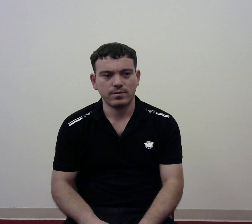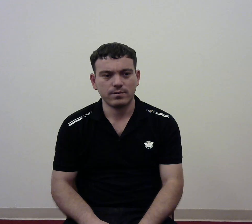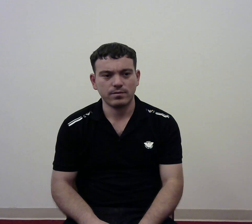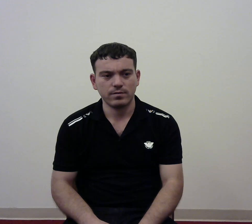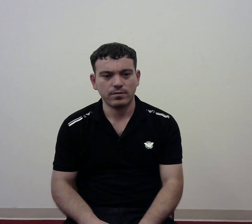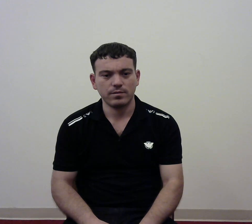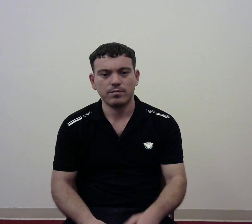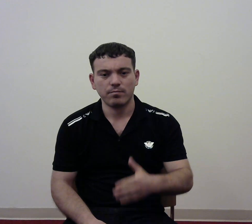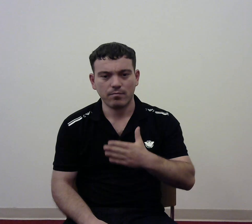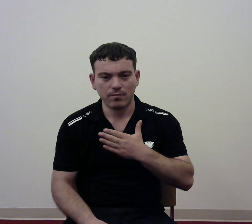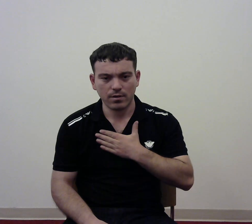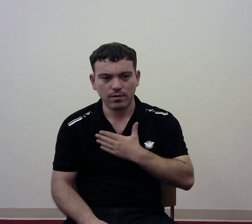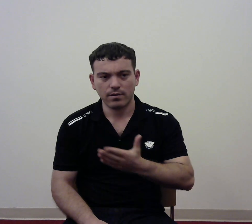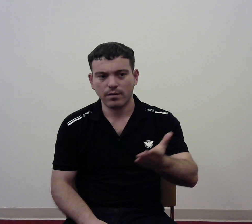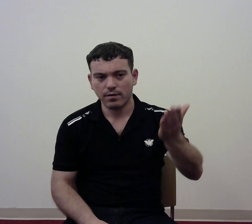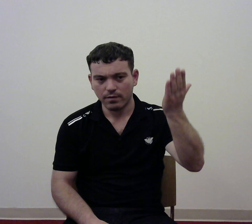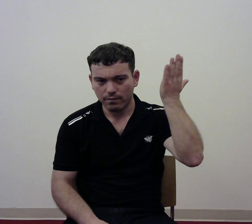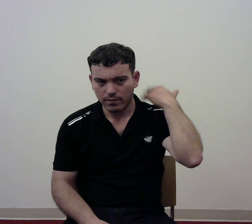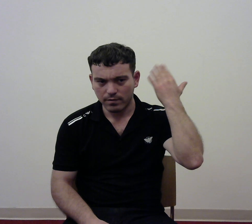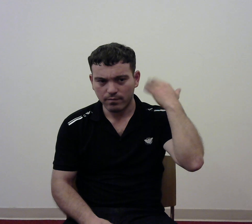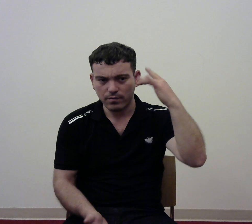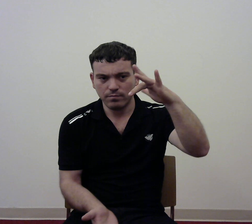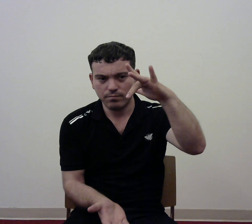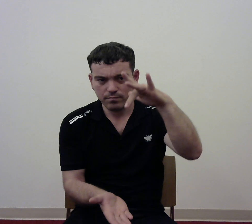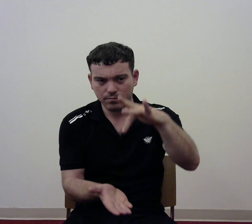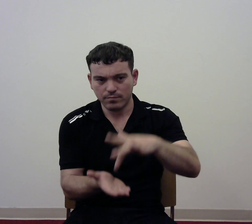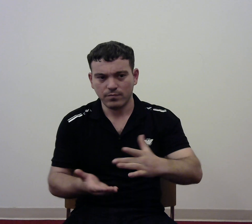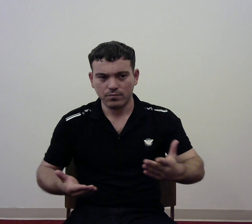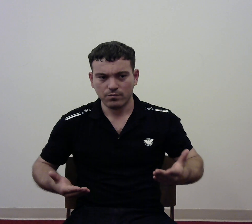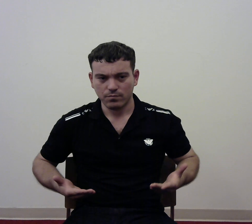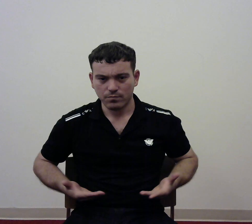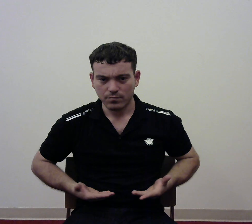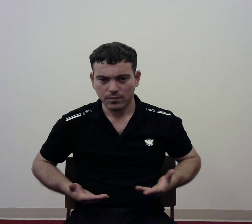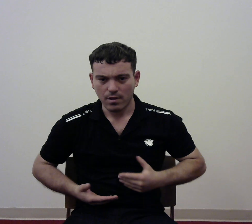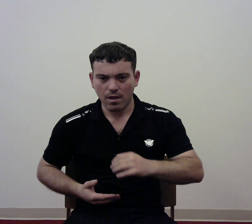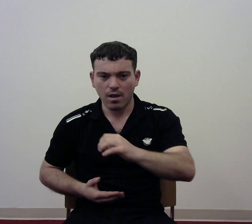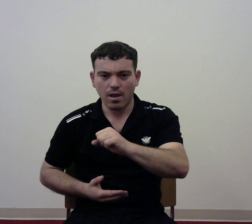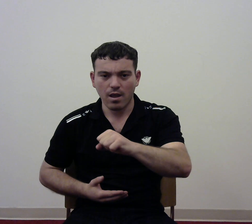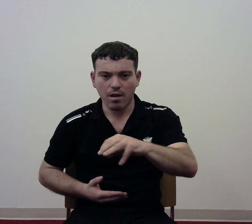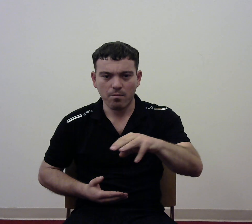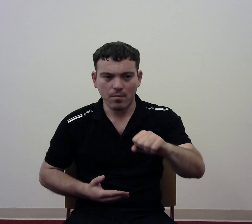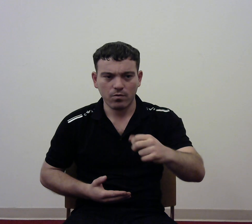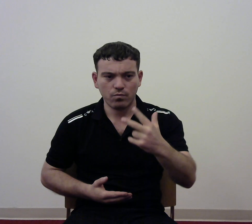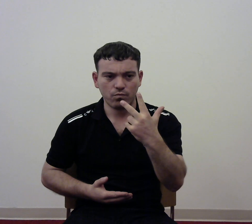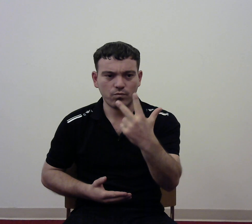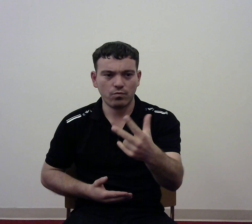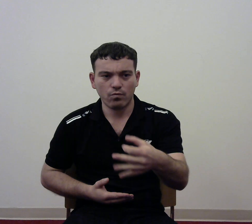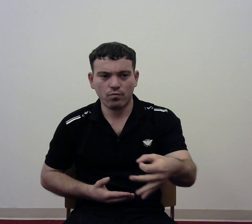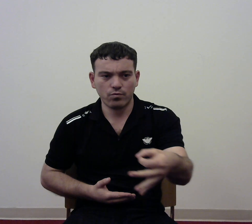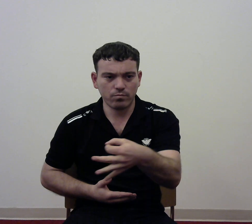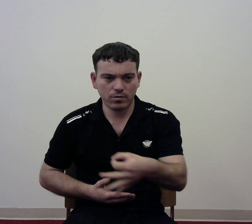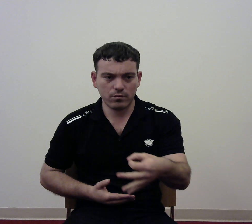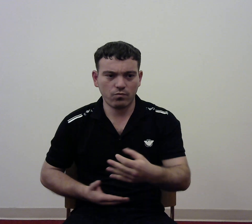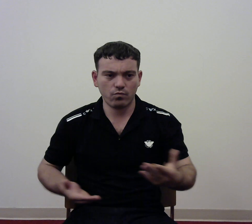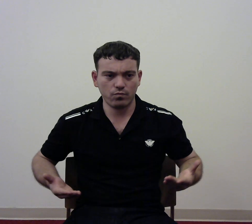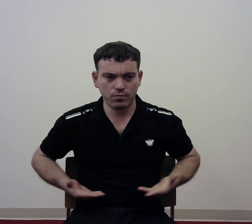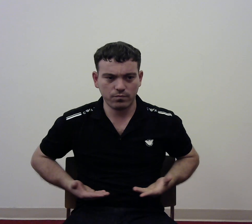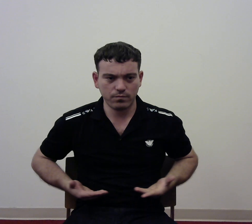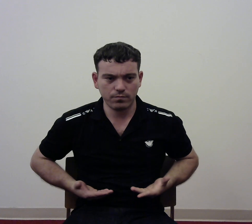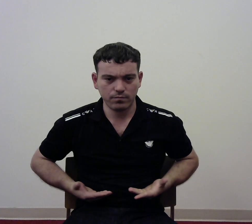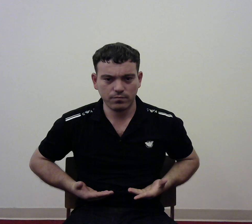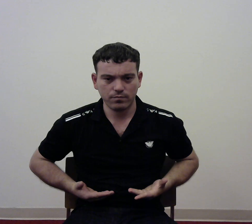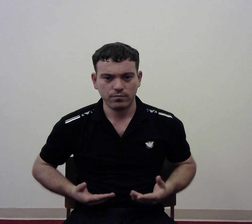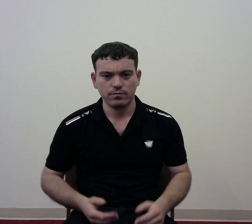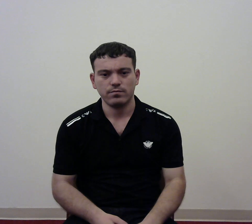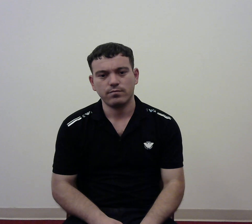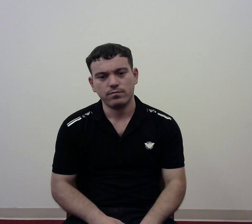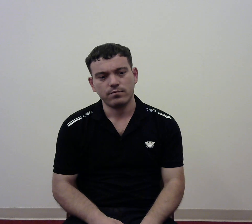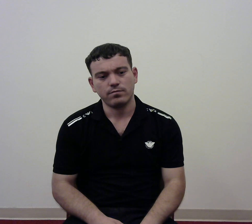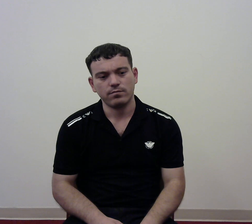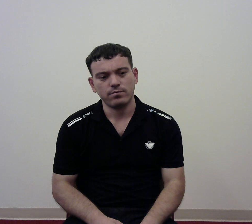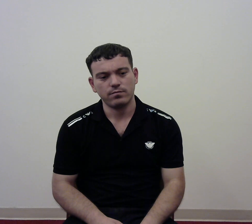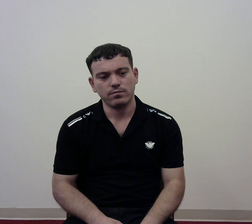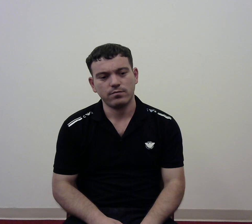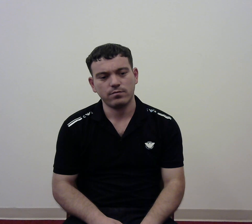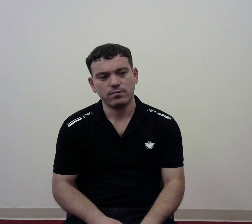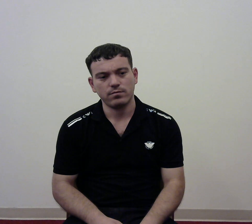Mən əvvəl mərkəzdə yaşamışam, amma indi 3-cü mikrorayonda yaşayıram